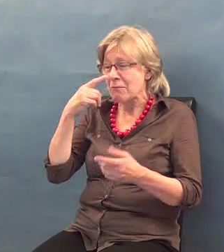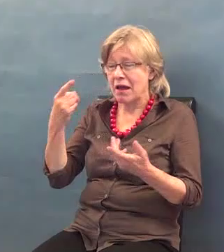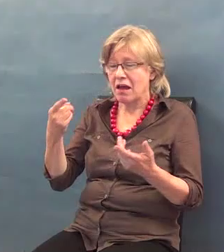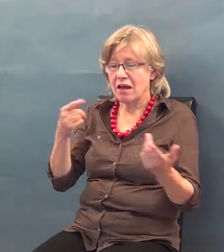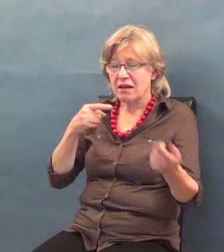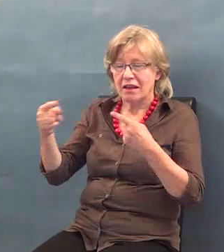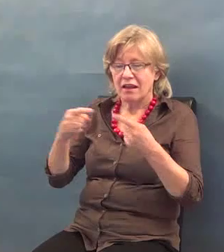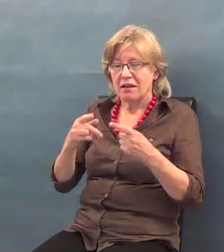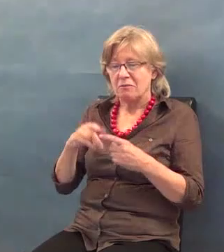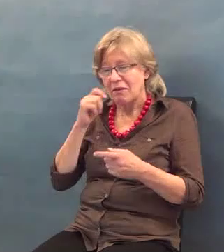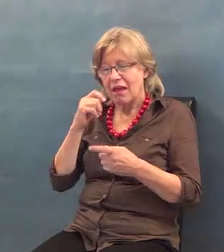Zobaczymy, podyskutujemy.